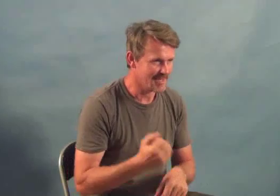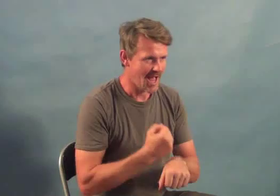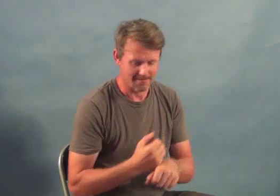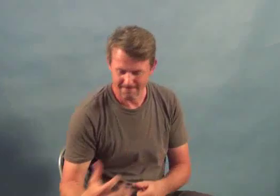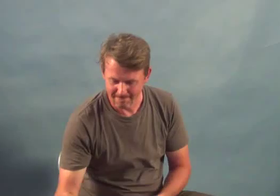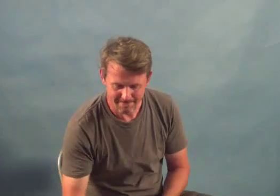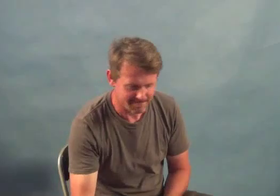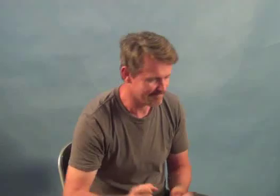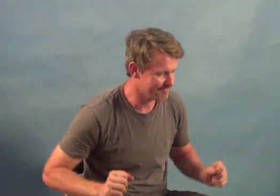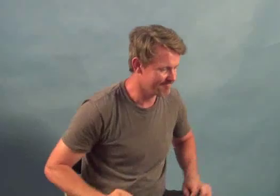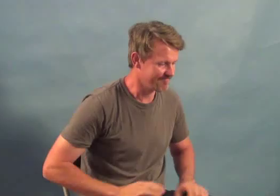Nazbierał kamieni i wsadził do kieszeni.